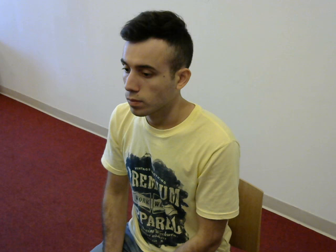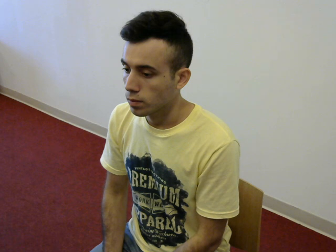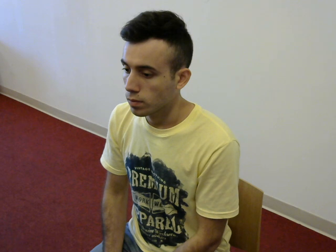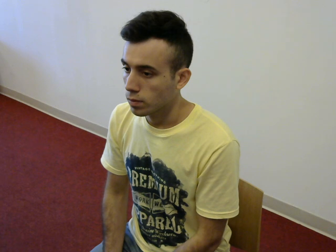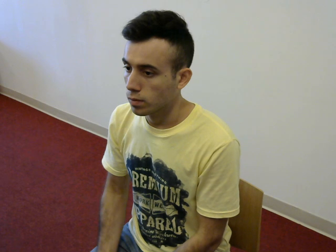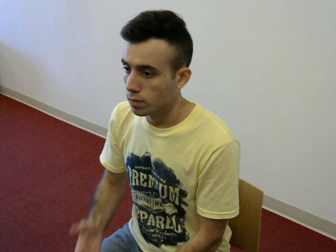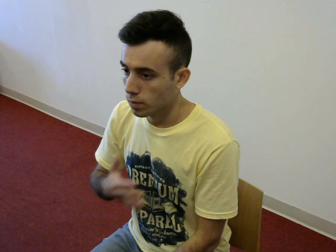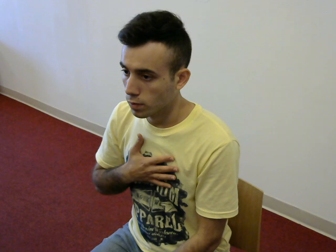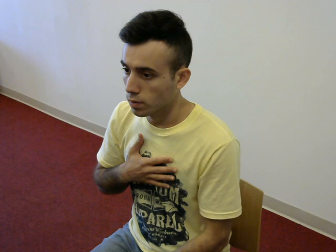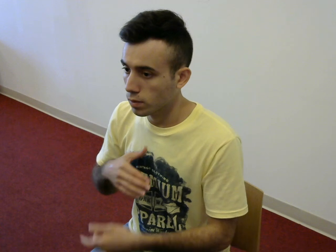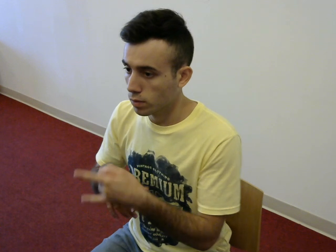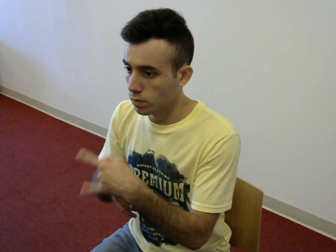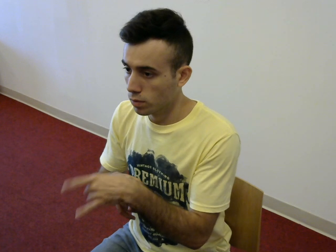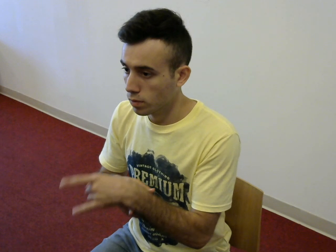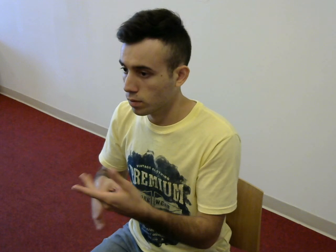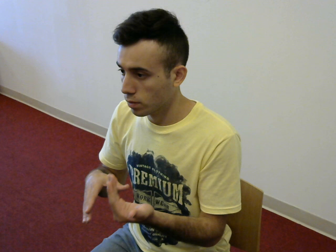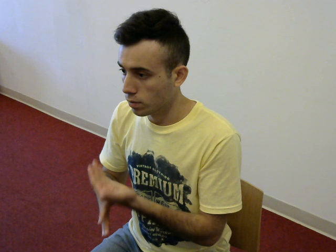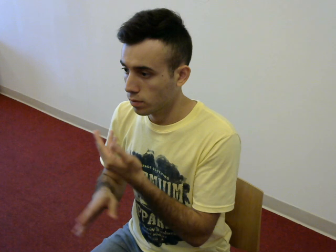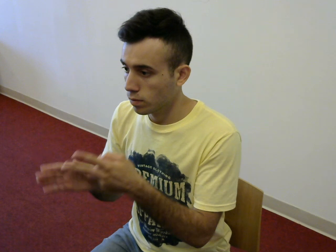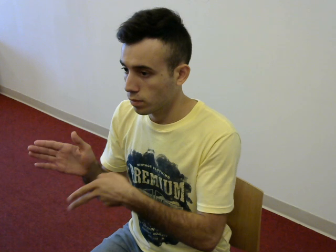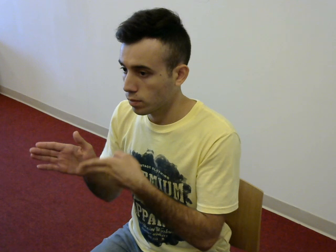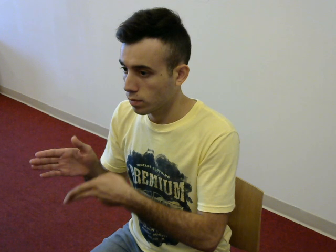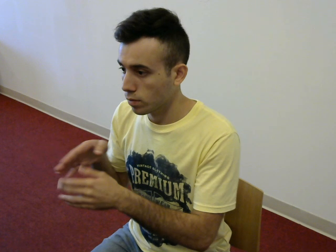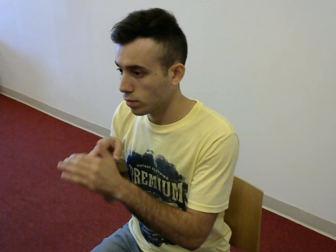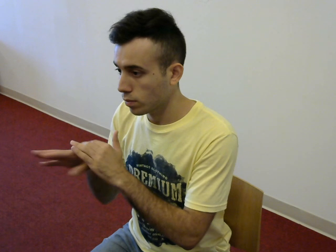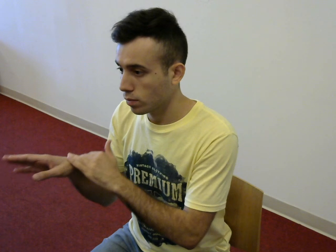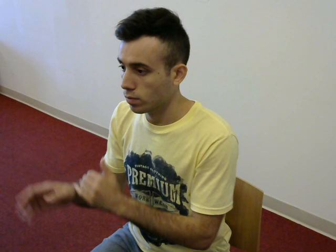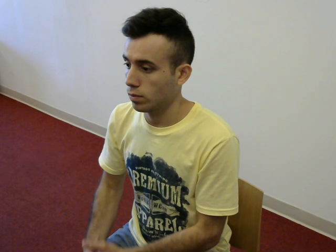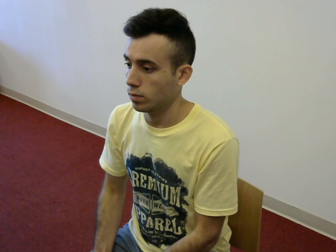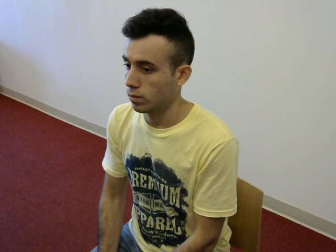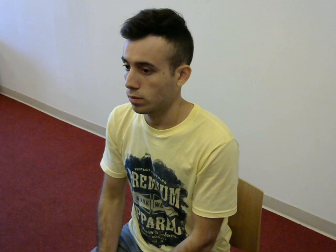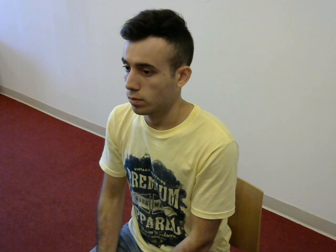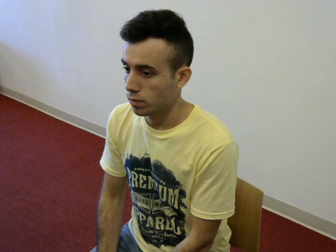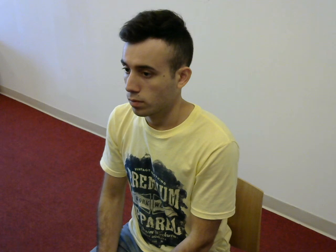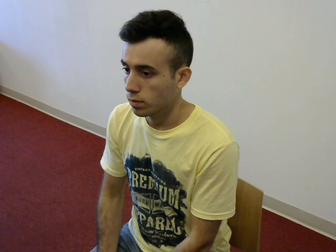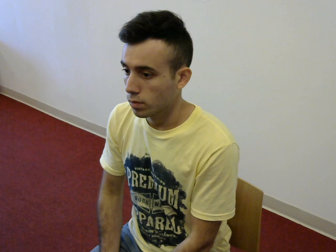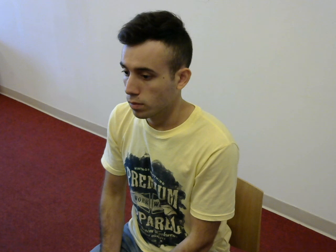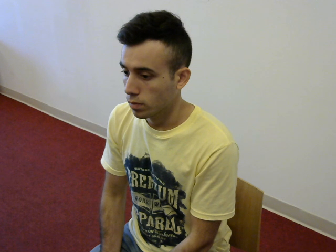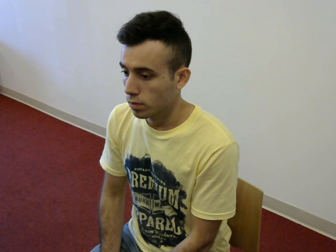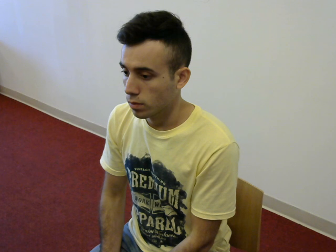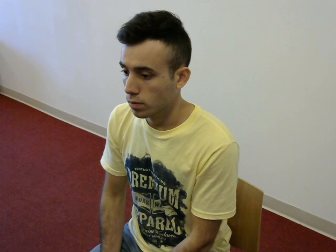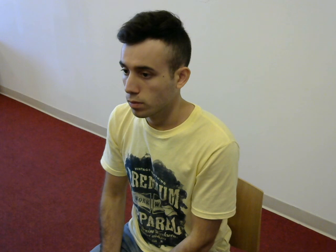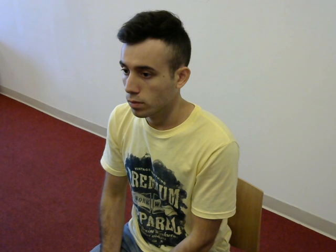Mən Gəncəyə yeni qatarla gedirəm